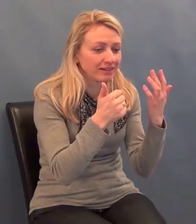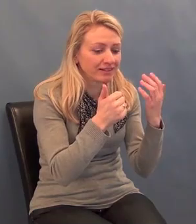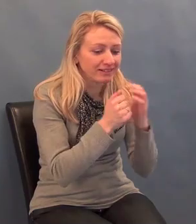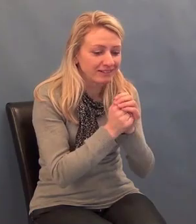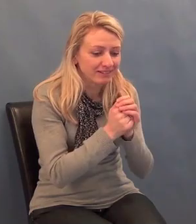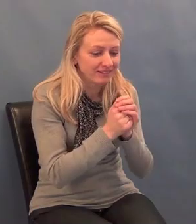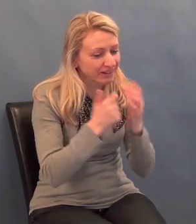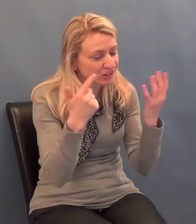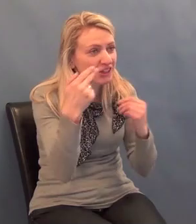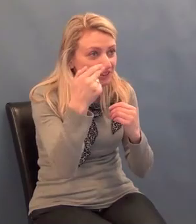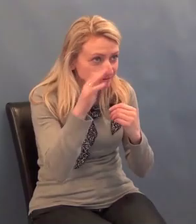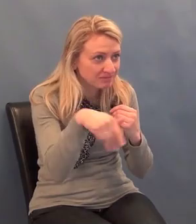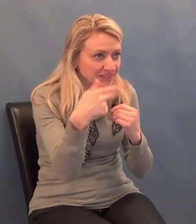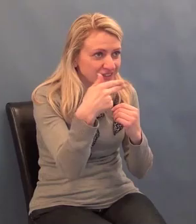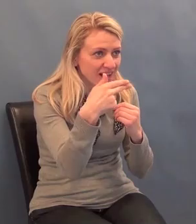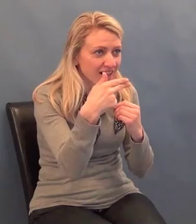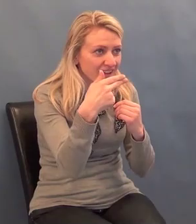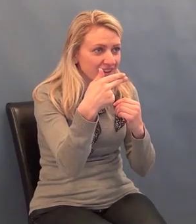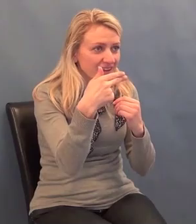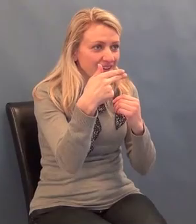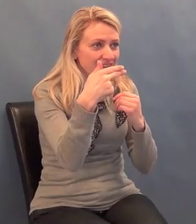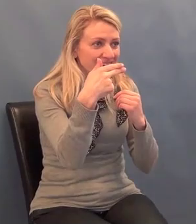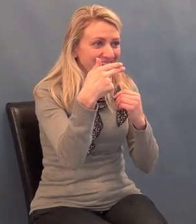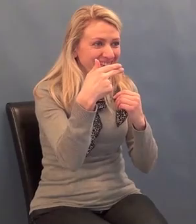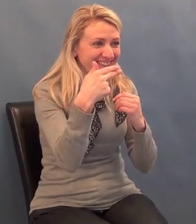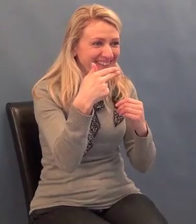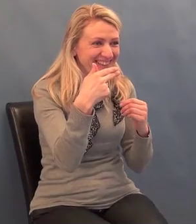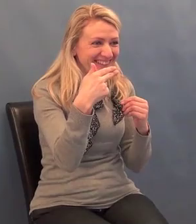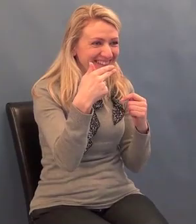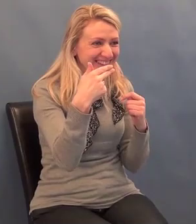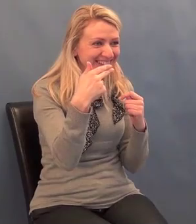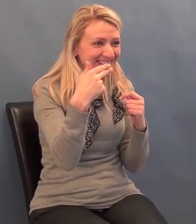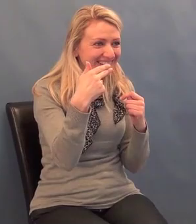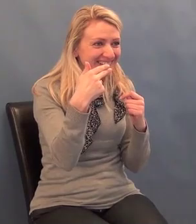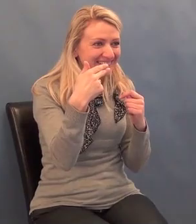Siódmy to będzie niedziela. Możesz w niedzielę?